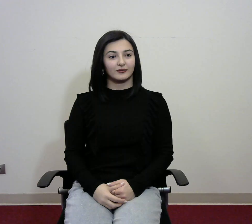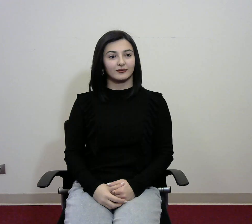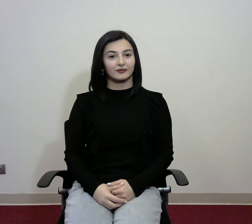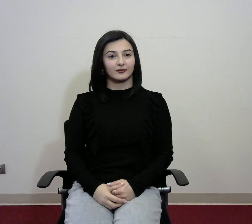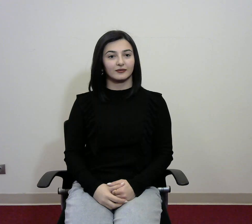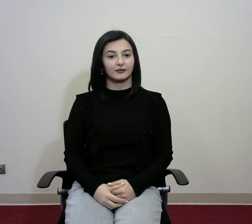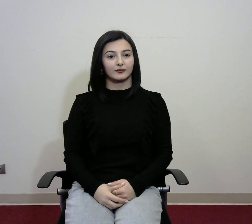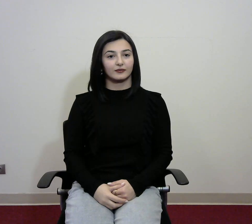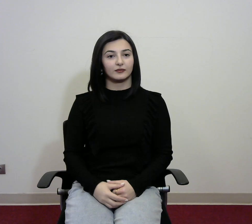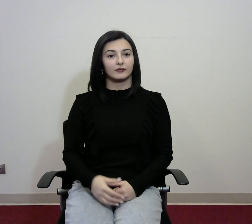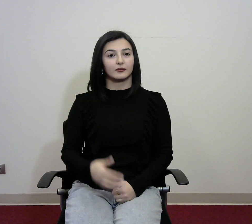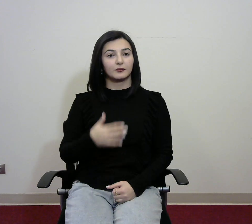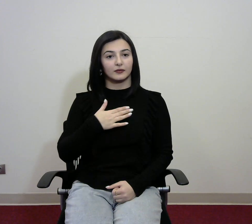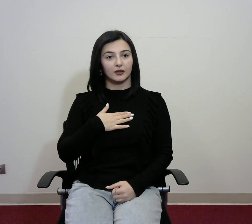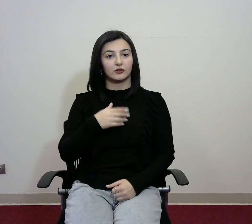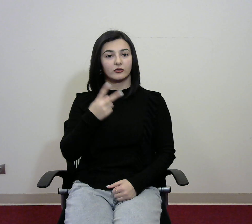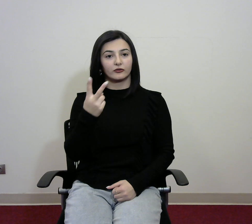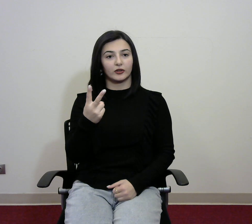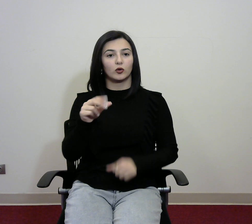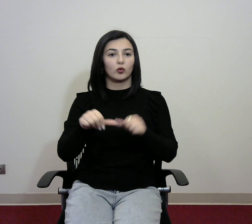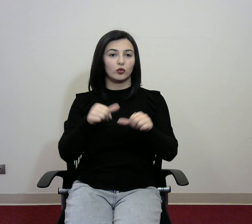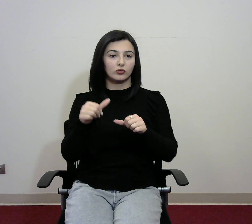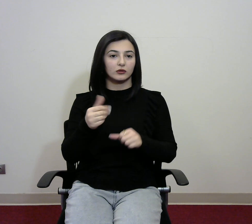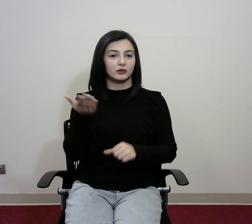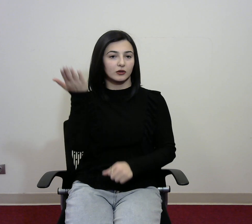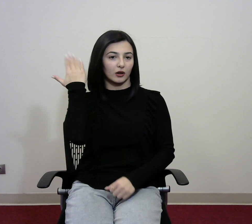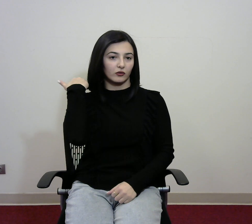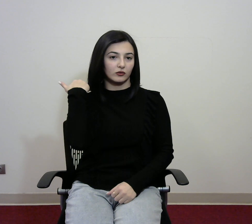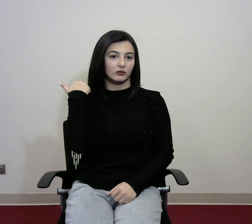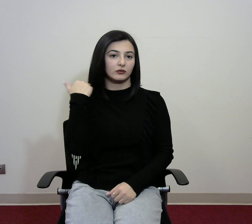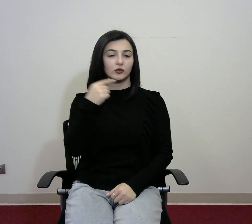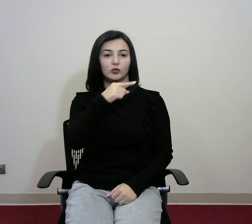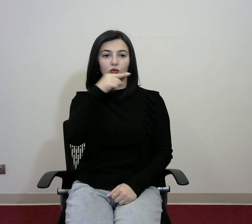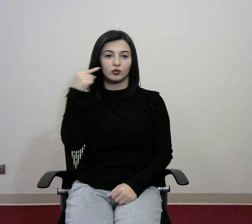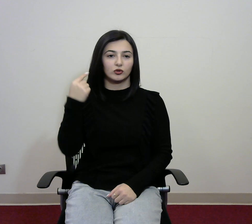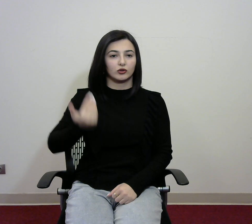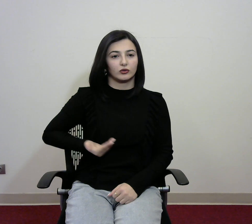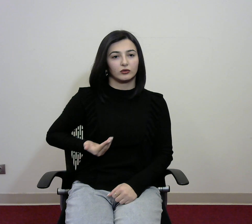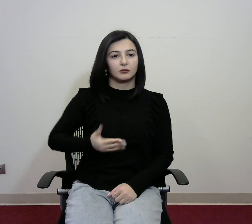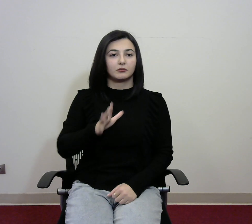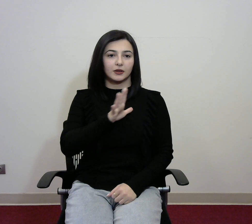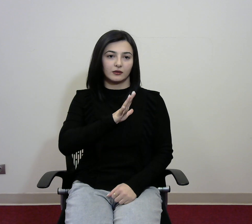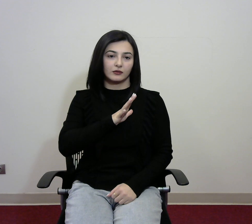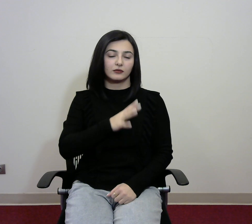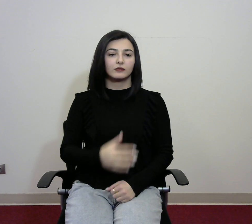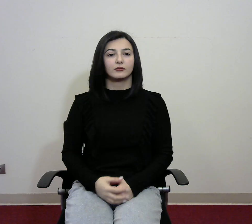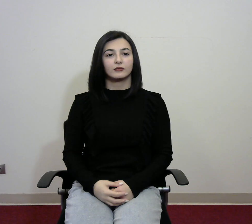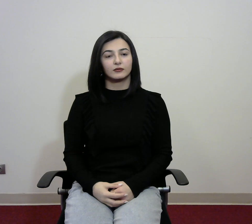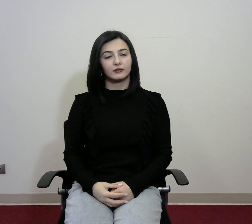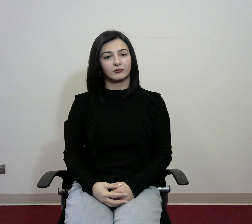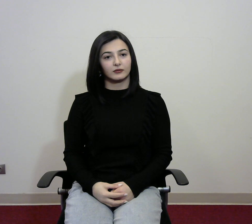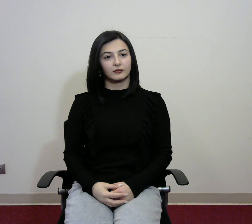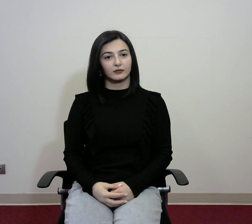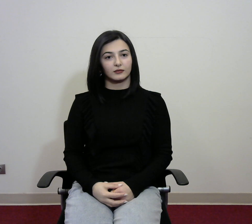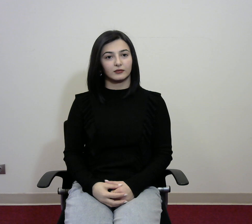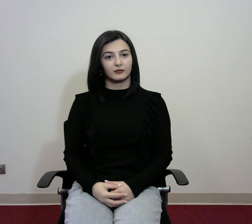Mən iki il öncə Rusiyada yaşayırdım